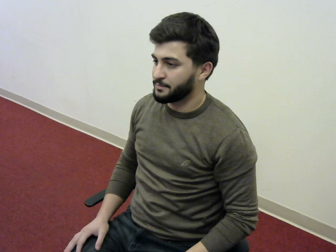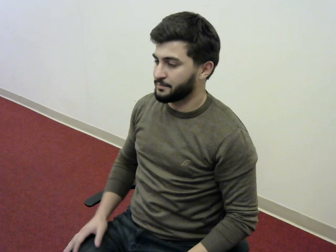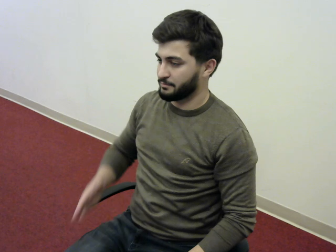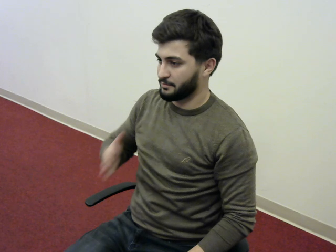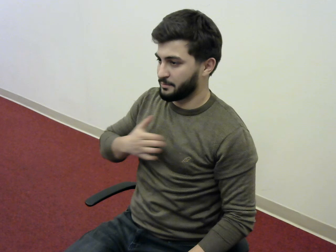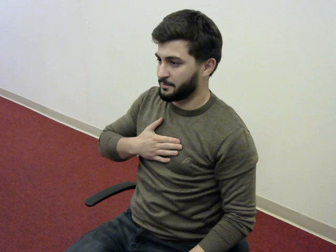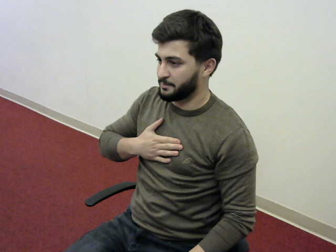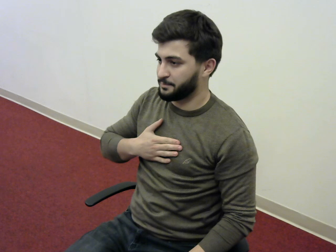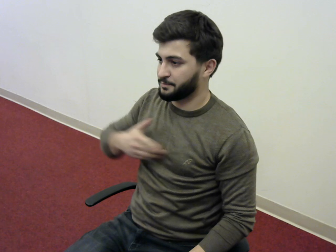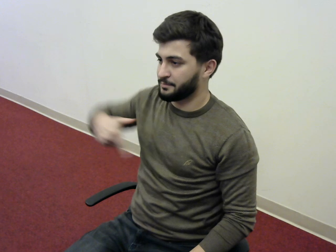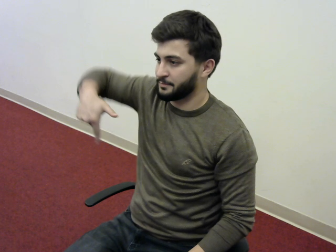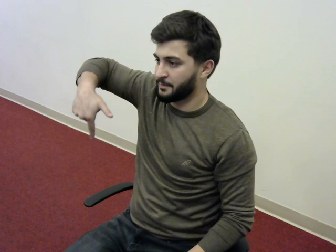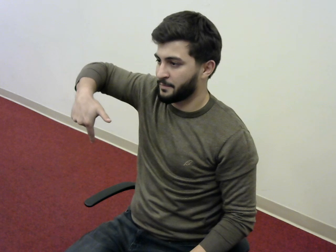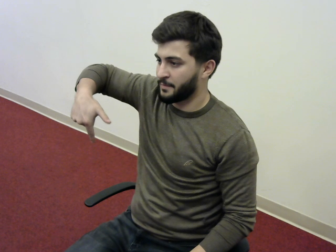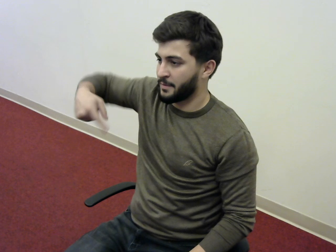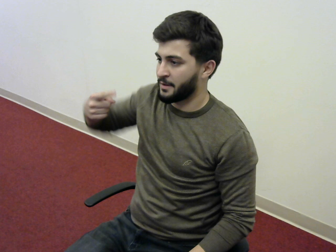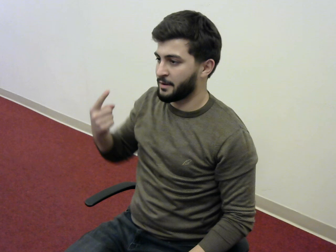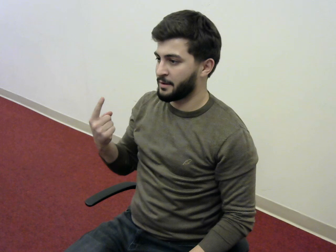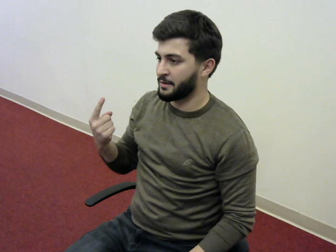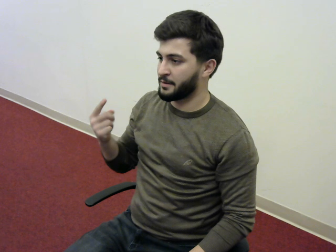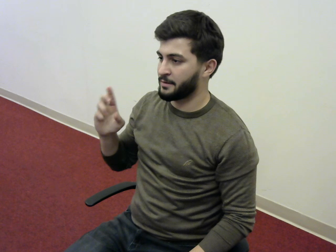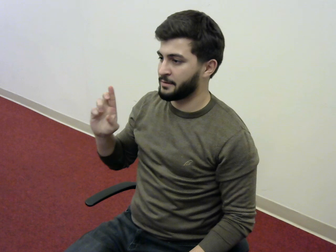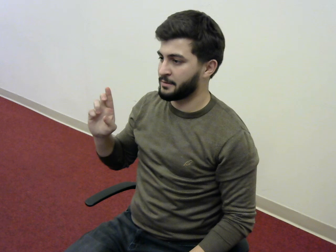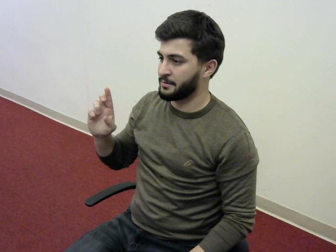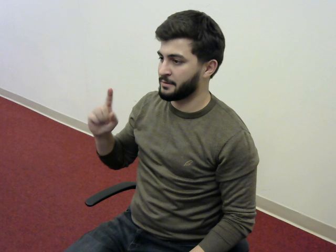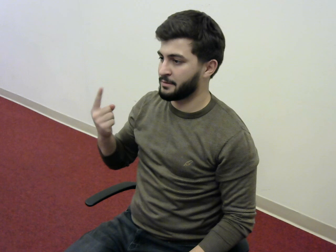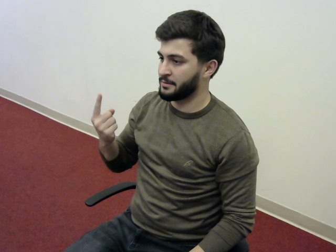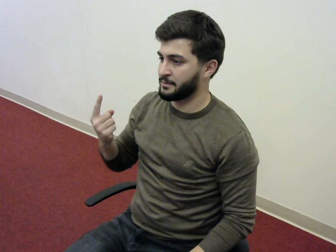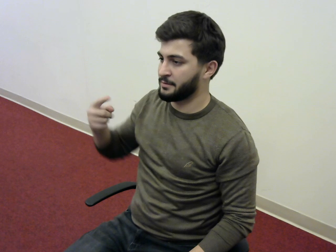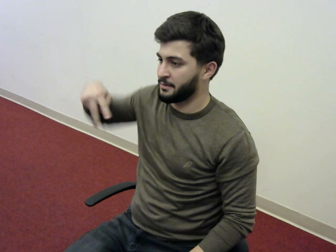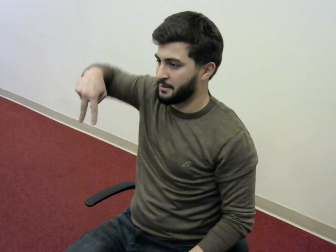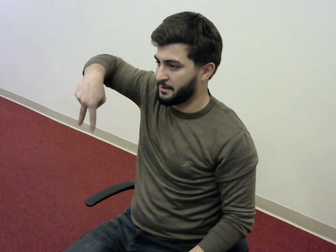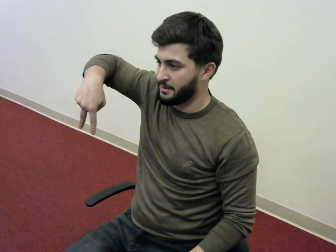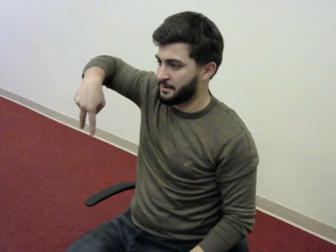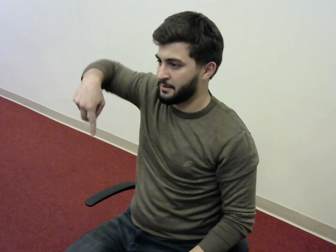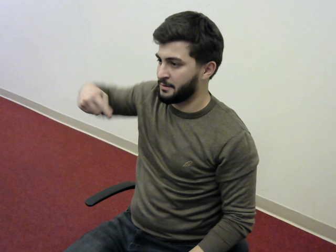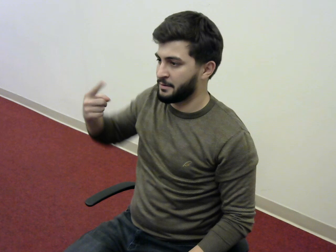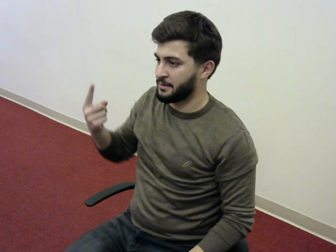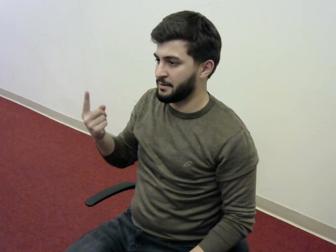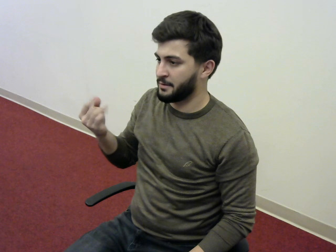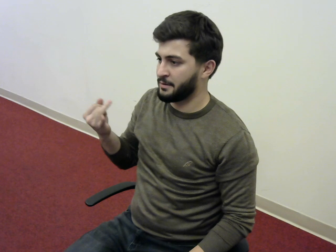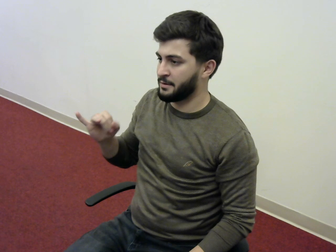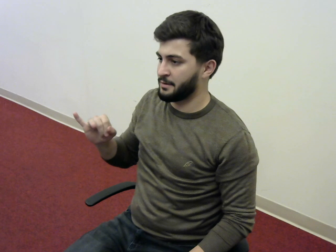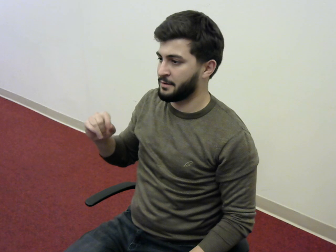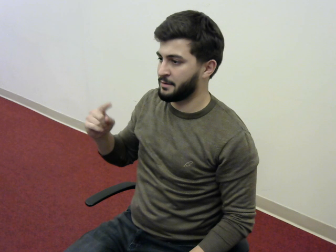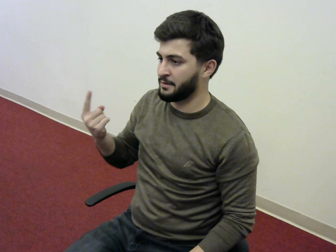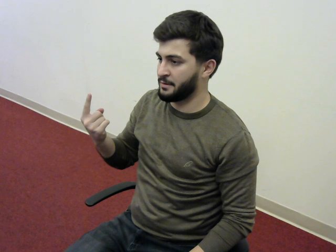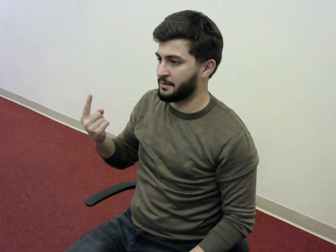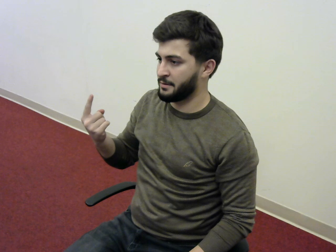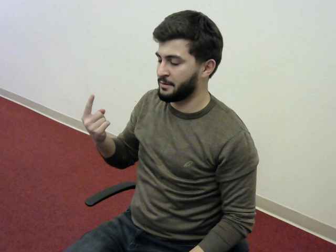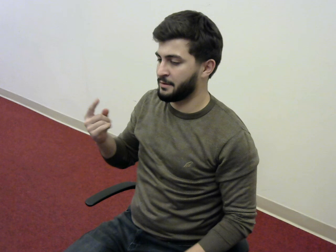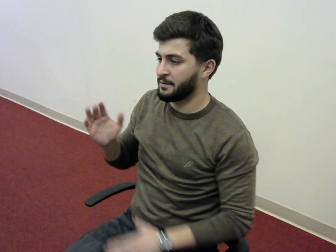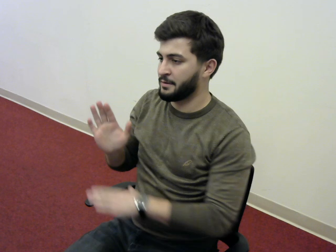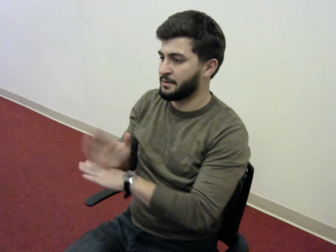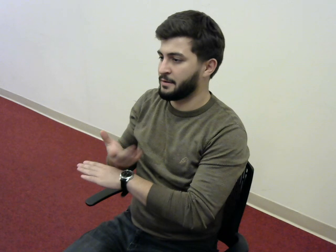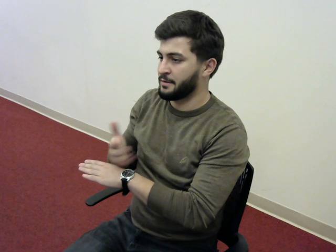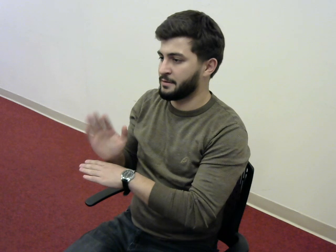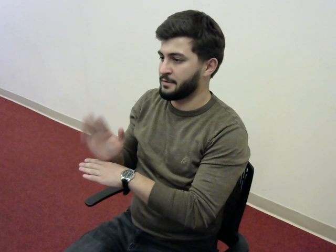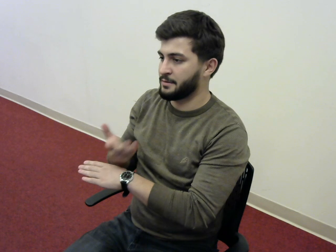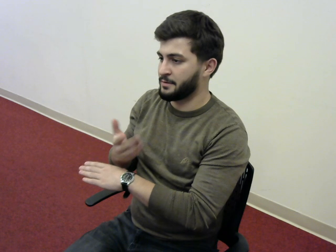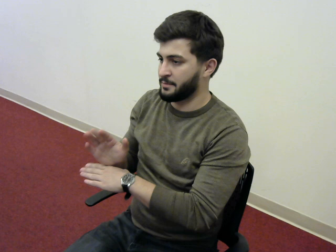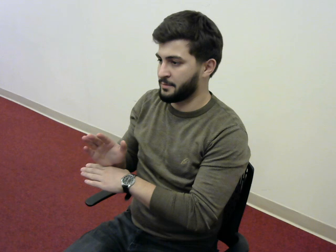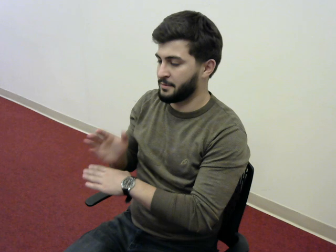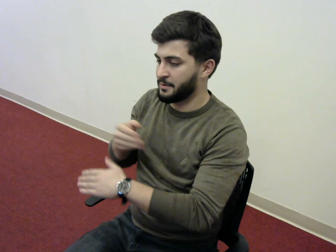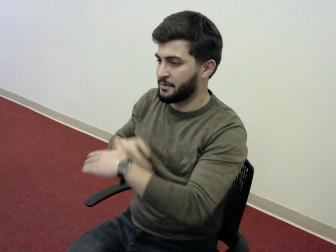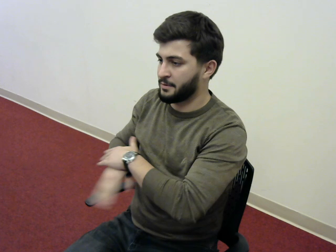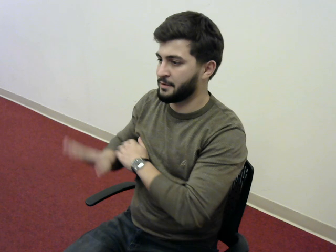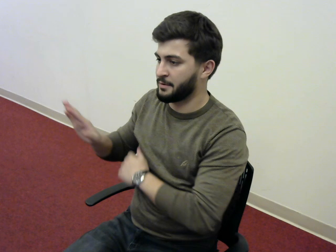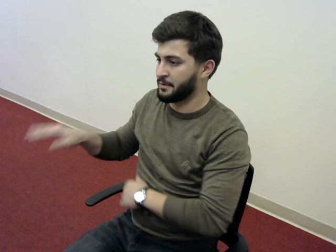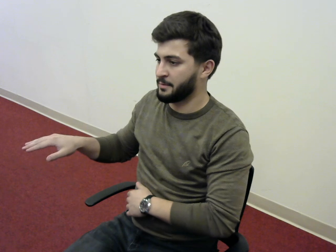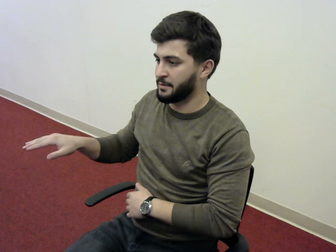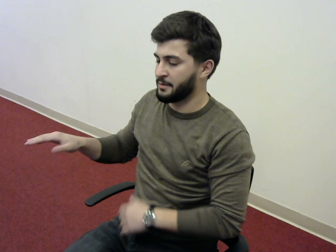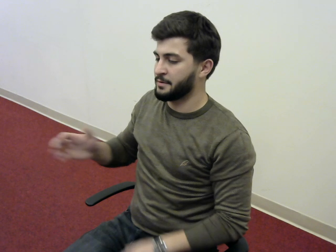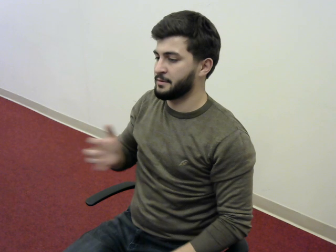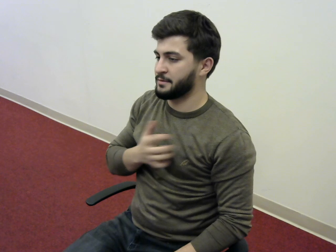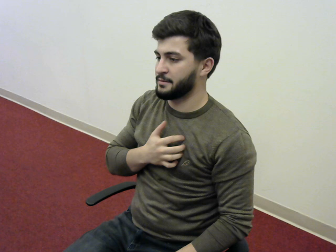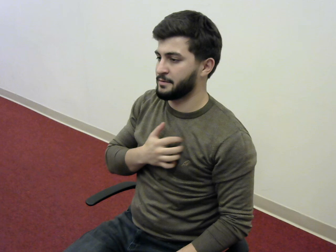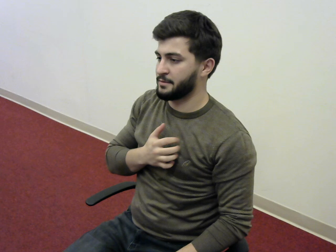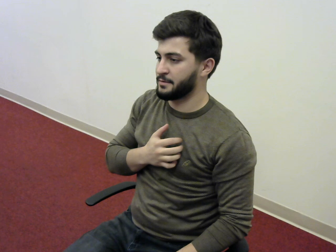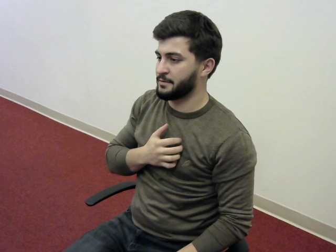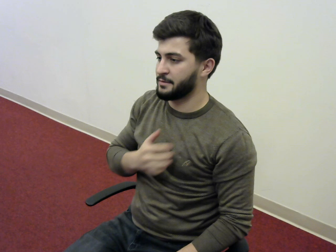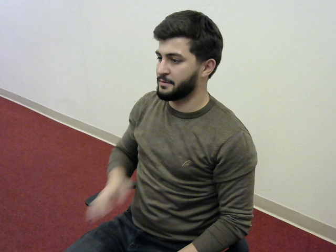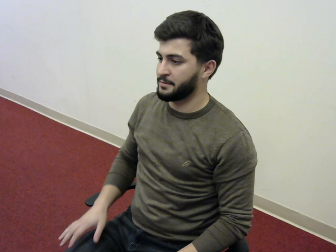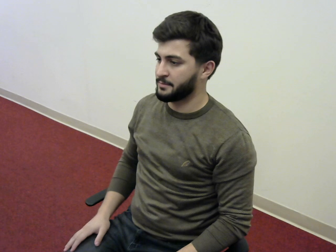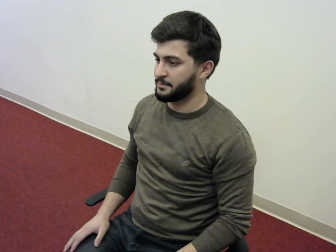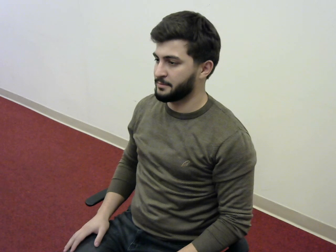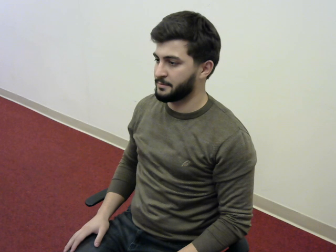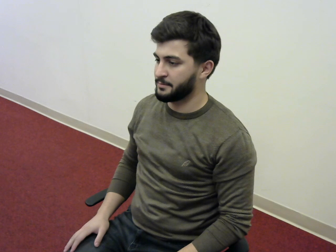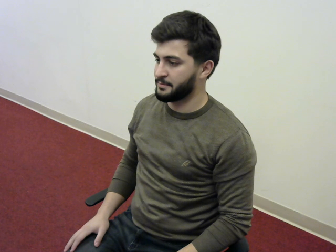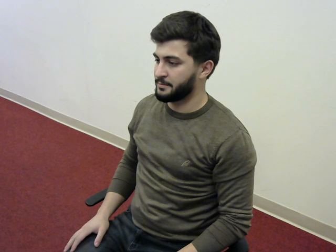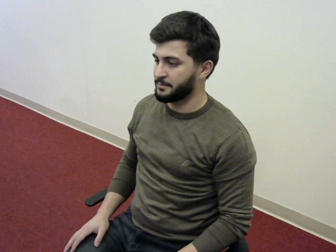Mən Qəbələyə gəzməyə getmək istəyirəm